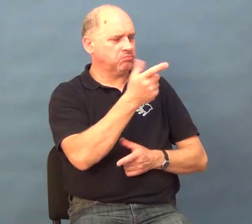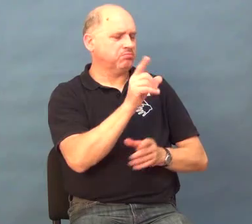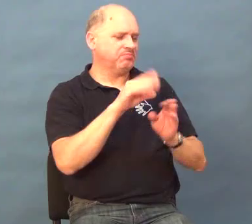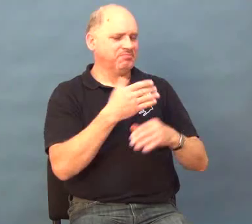Gaśnie obraz, koniec.